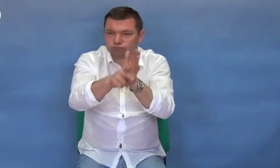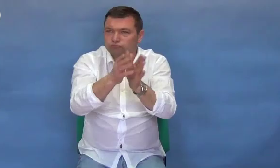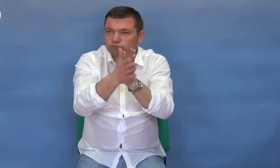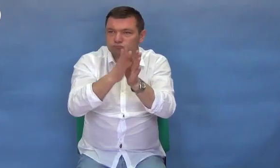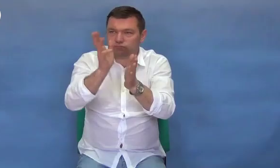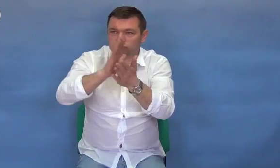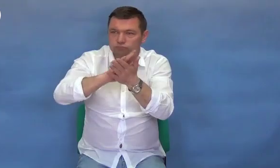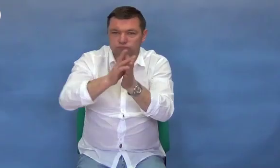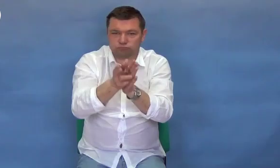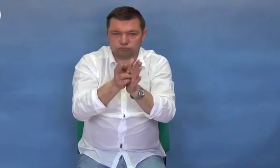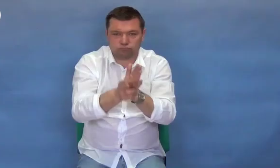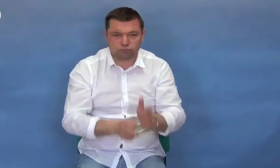Nie, przepraszam, ja migam do kamery.